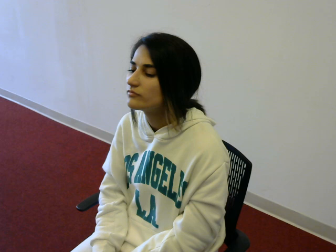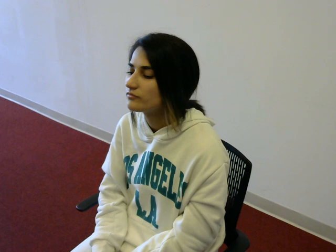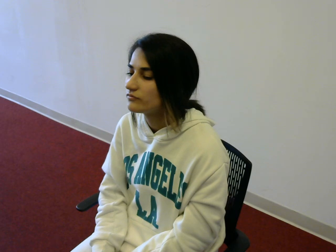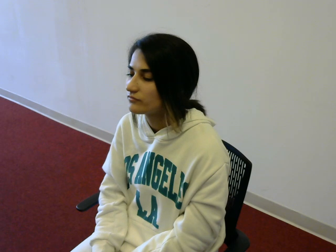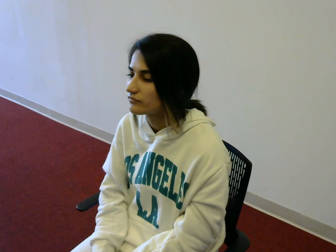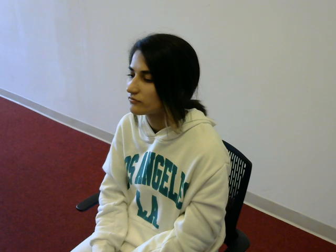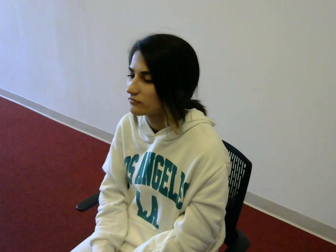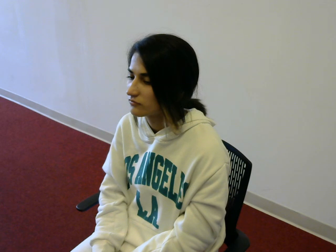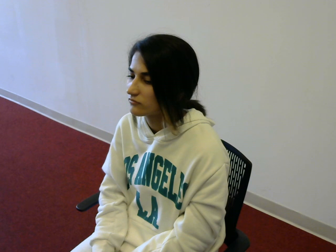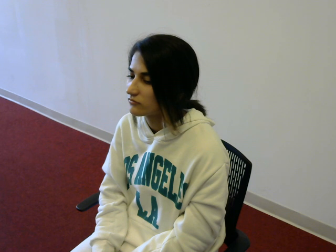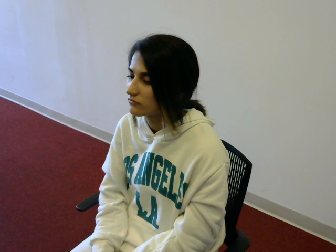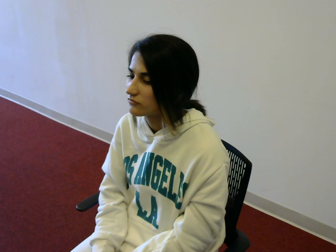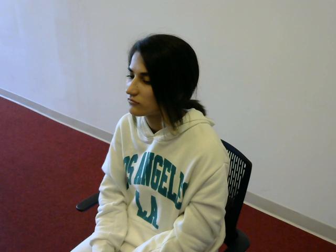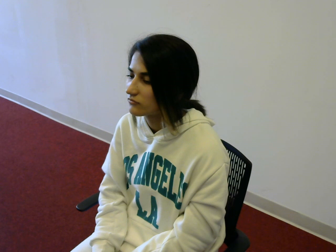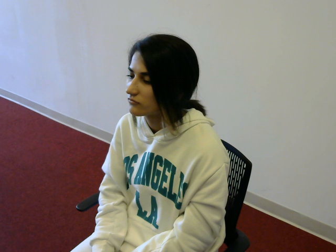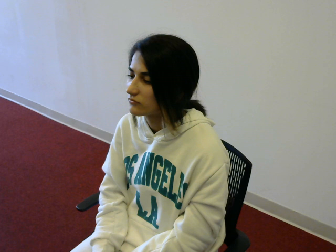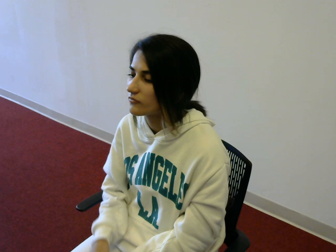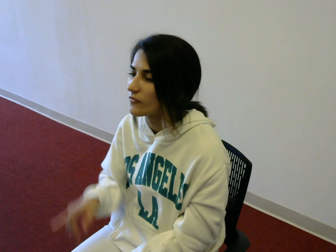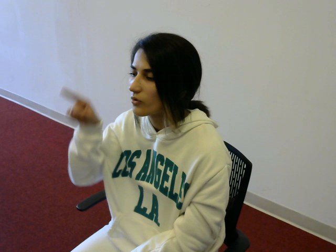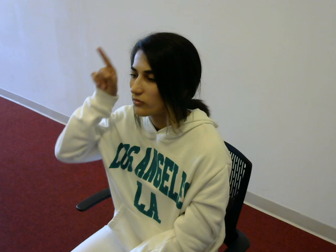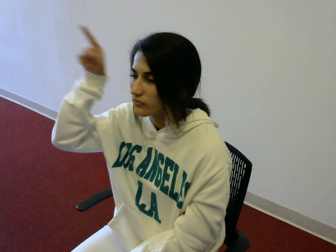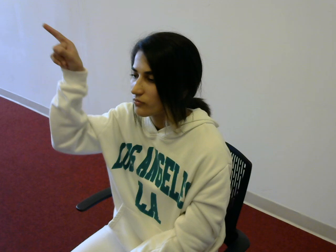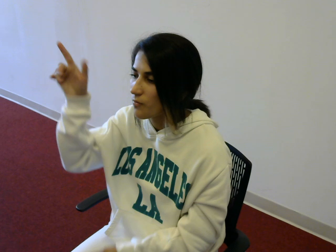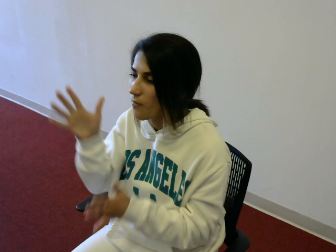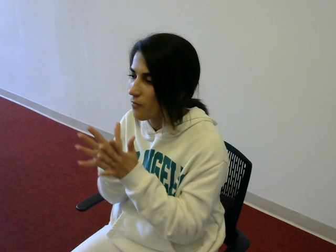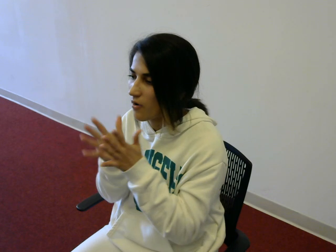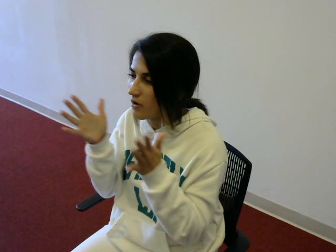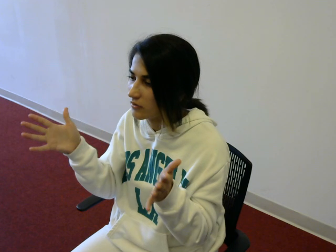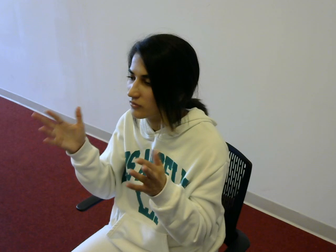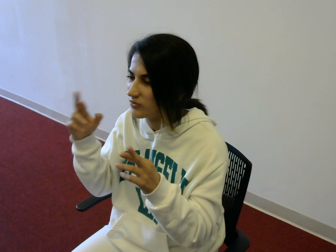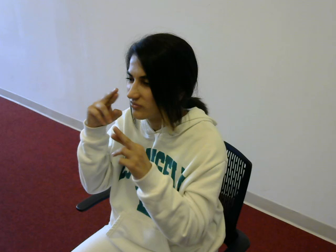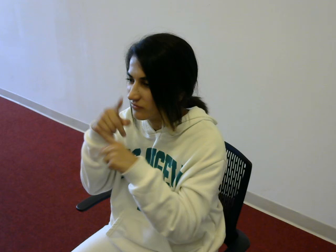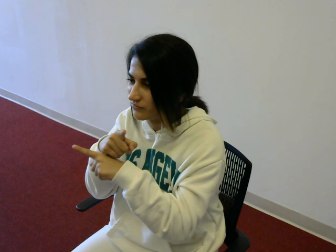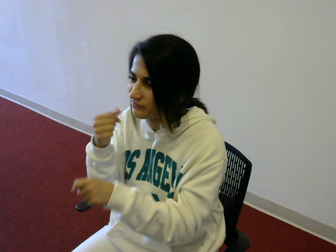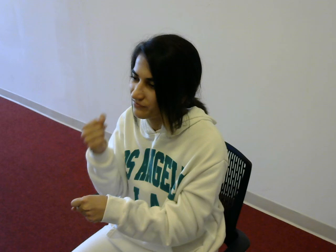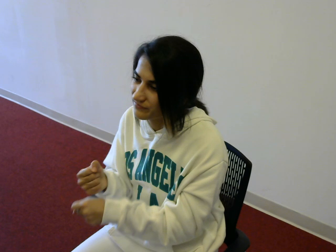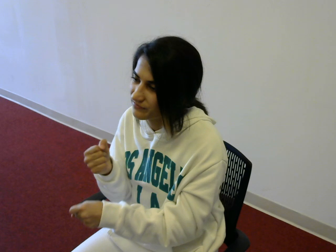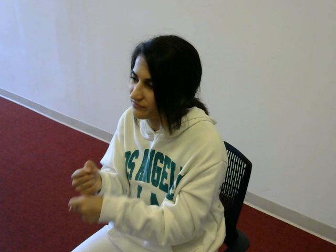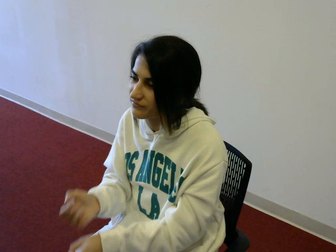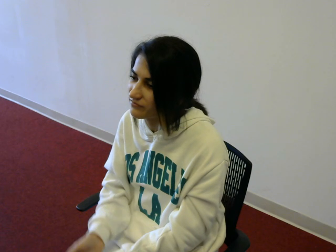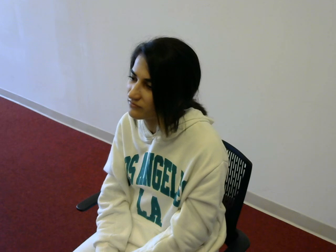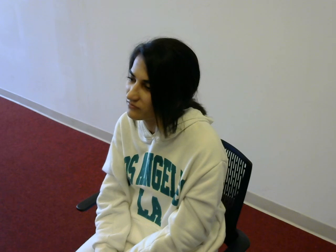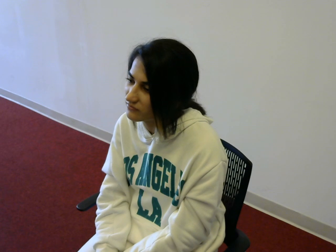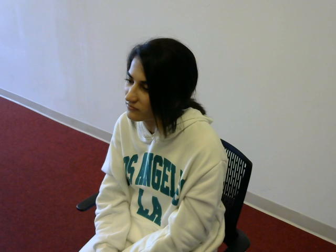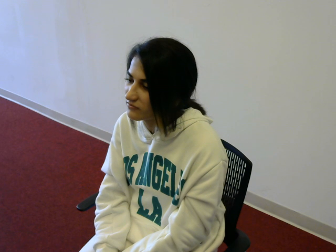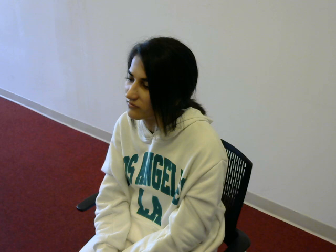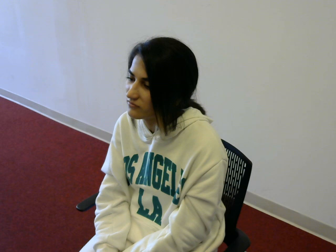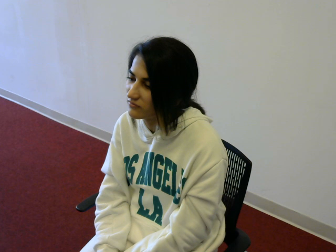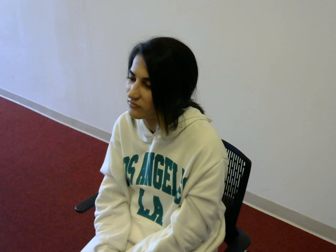O böyük səhv edib